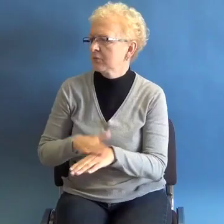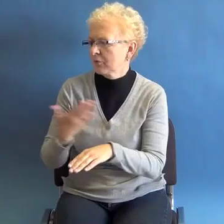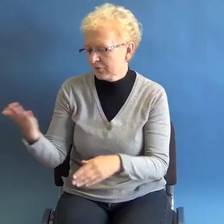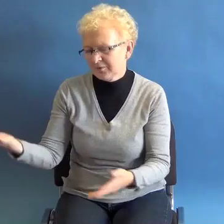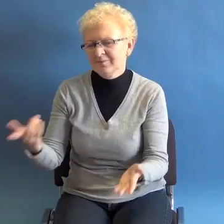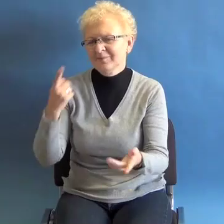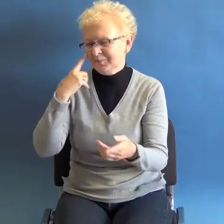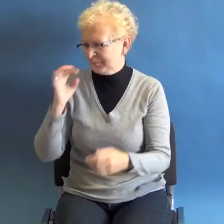Dobrze widziałam.